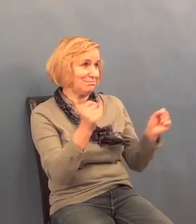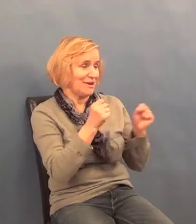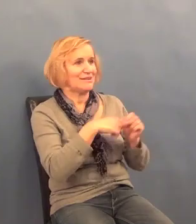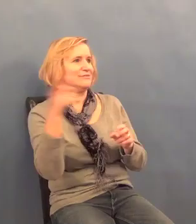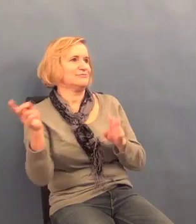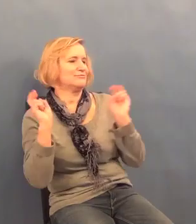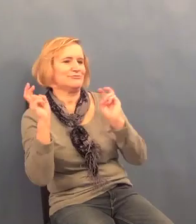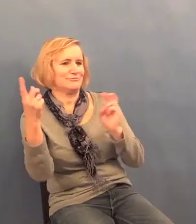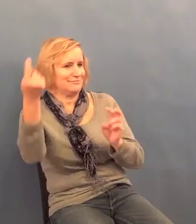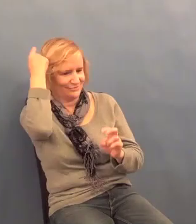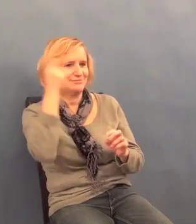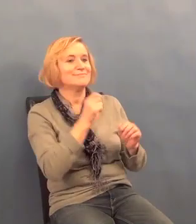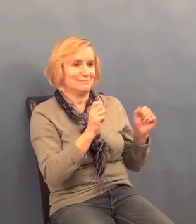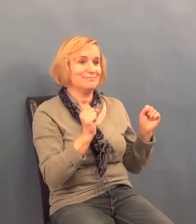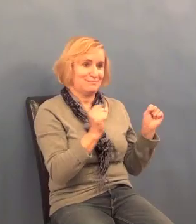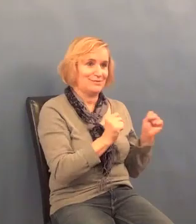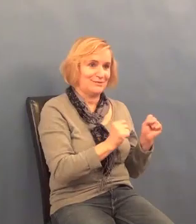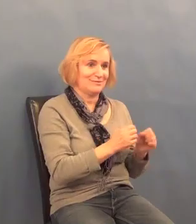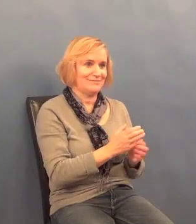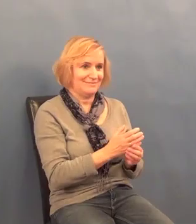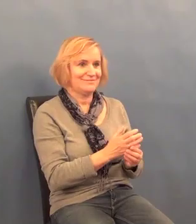Bał się, czy nie zostanie trafiony, bał się, tak?